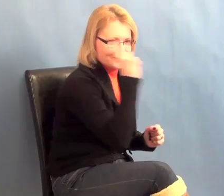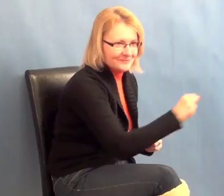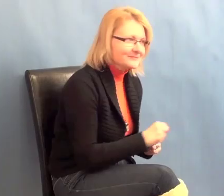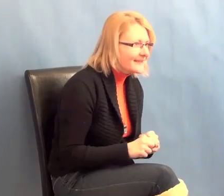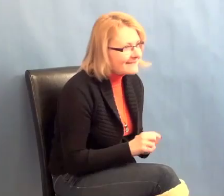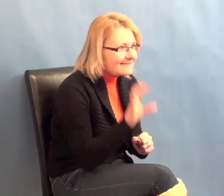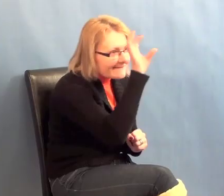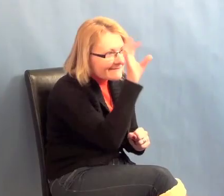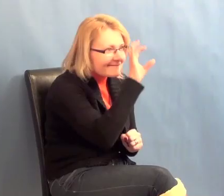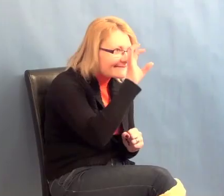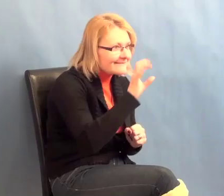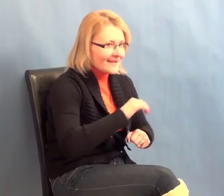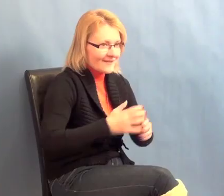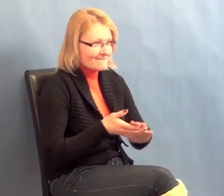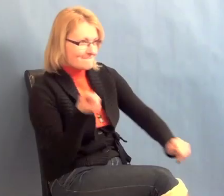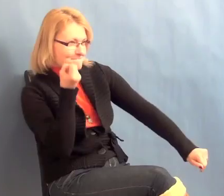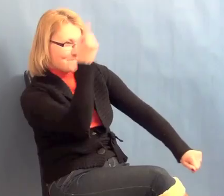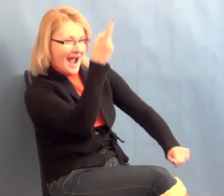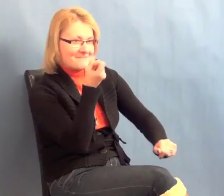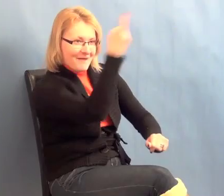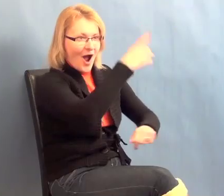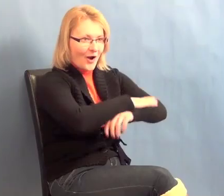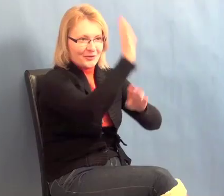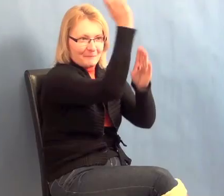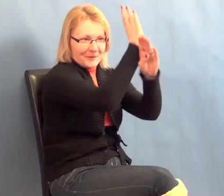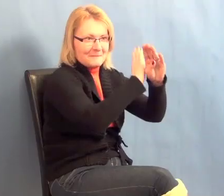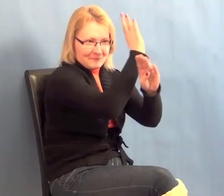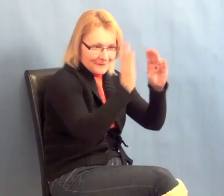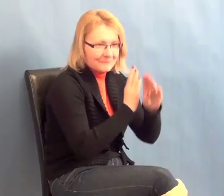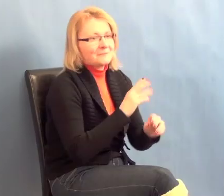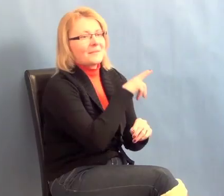Zatrzymał się, zaczął obserwować, a potem rzucał kamieniami w szybę, aż pękła.